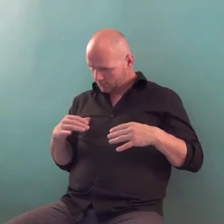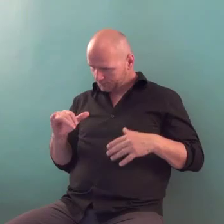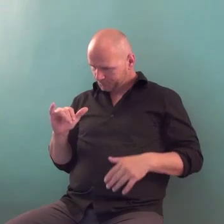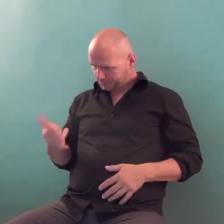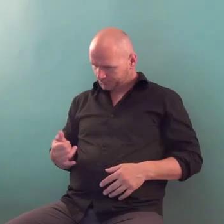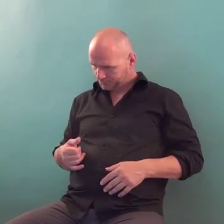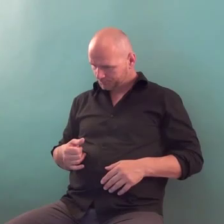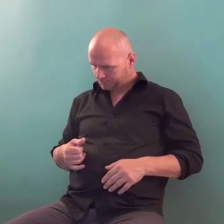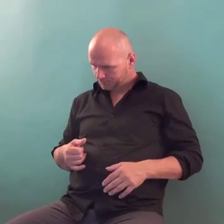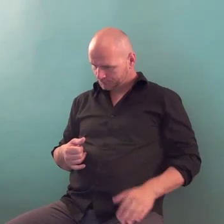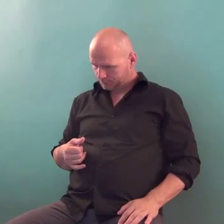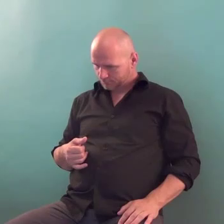Nie mogę.